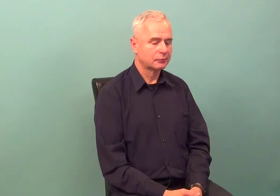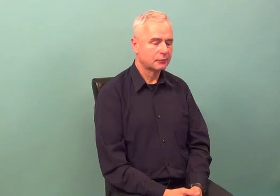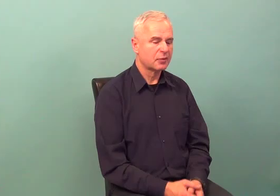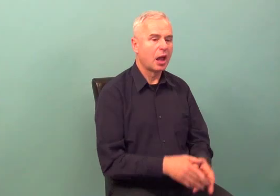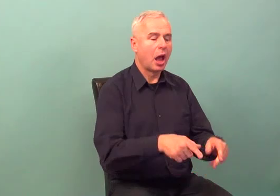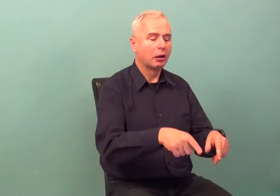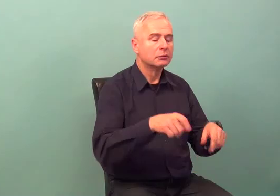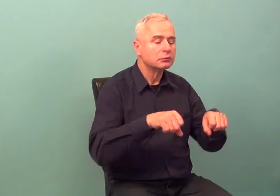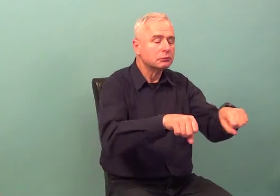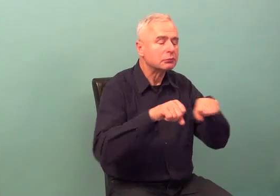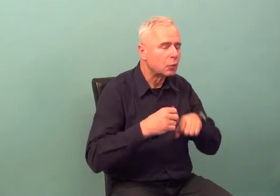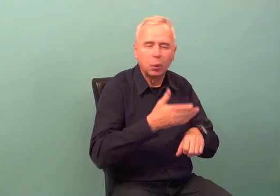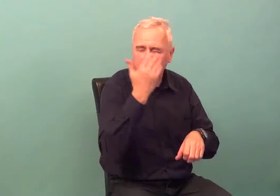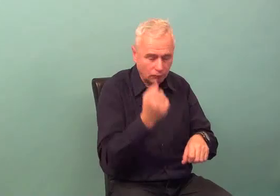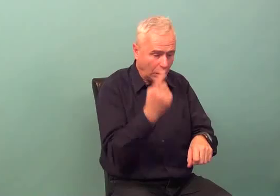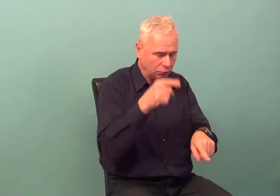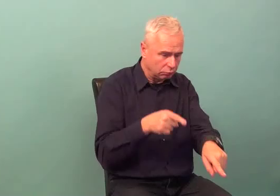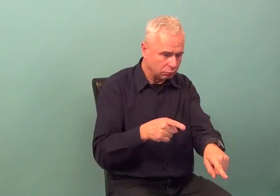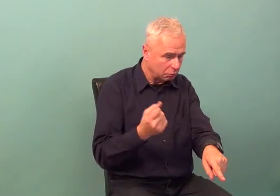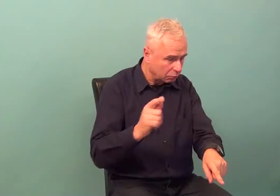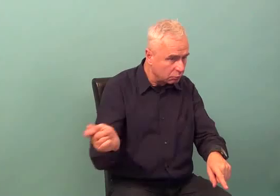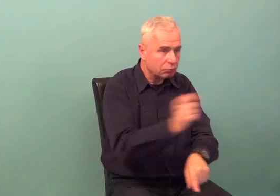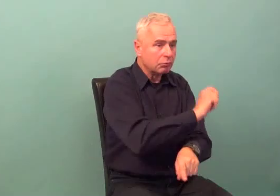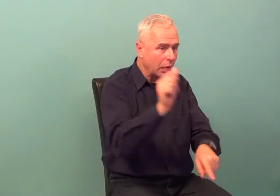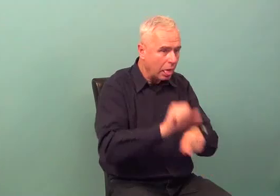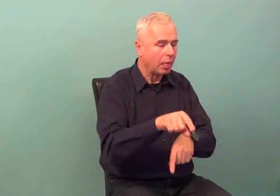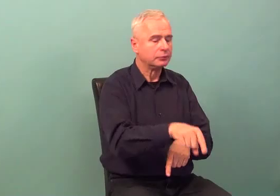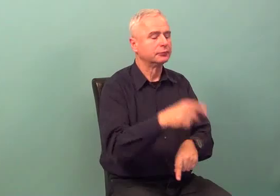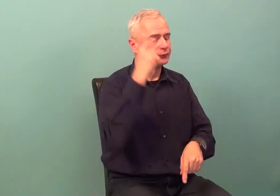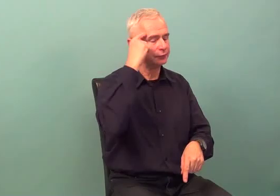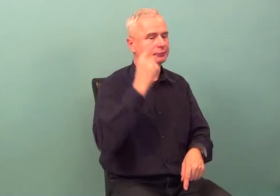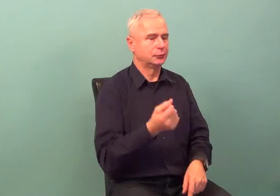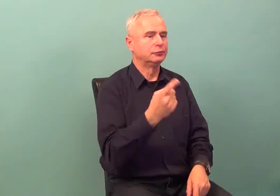Drezyną nikt nie jeździ w ogóle, a widzę, że tu jeżdżą i to mnie dziwi.